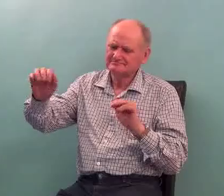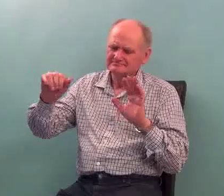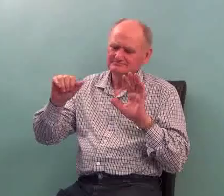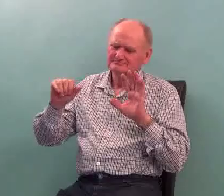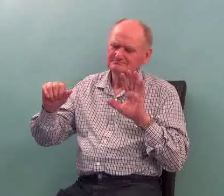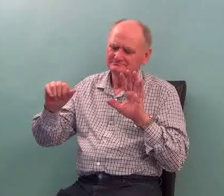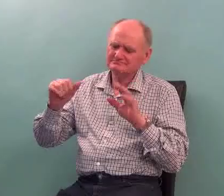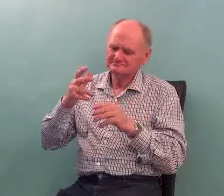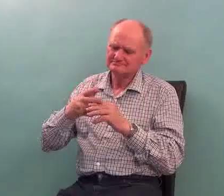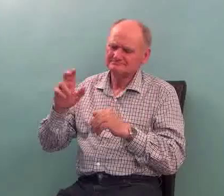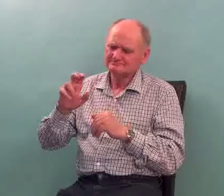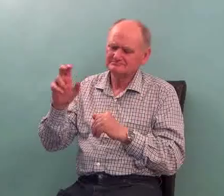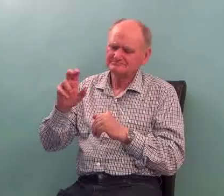O szóstej trzydzieści w czwartek.